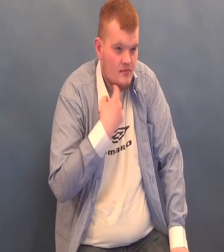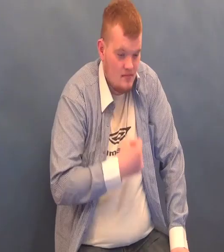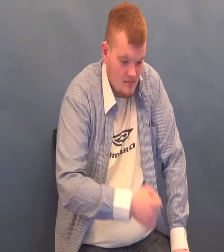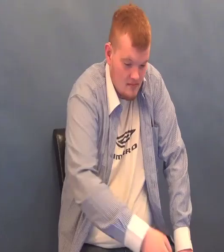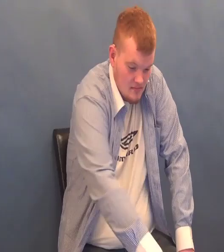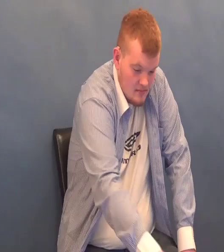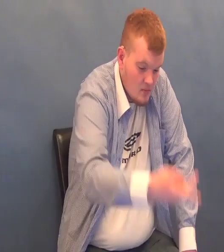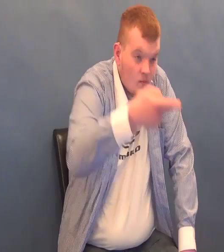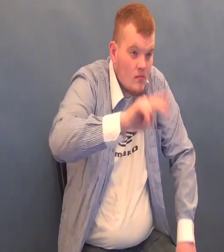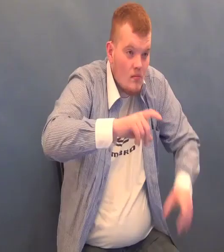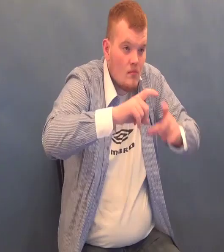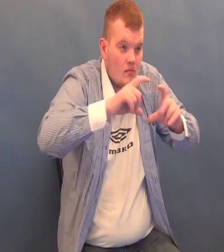Ten pod spodem.